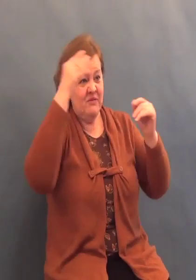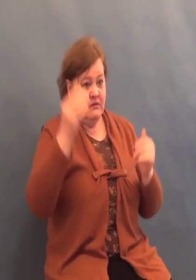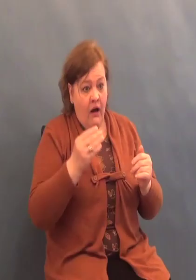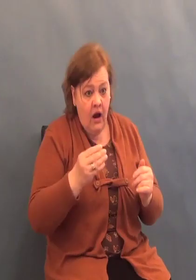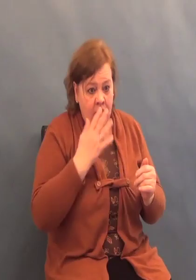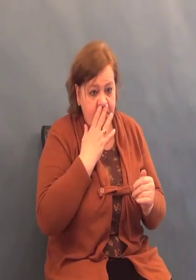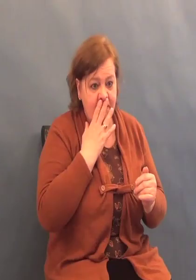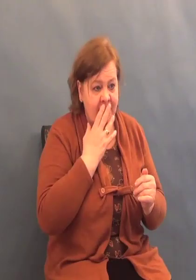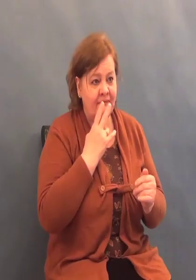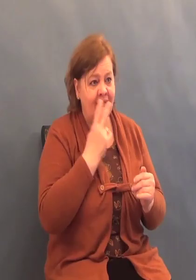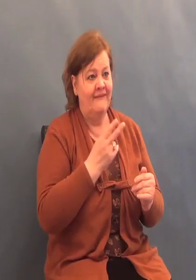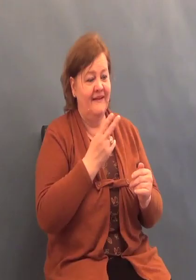On mówi zszokowany: "Tak? Ojej! Nie widziałem".